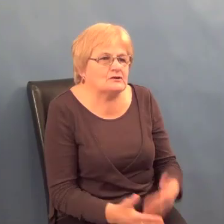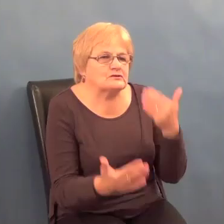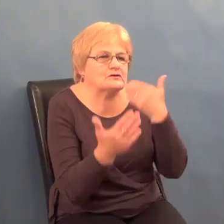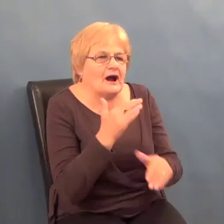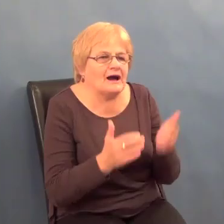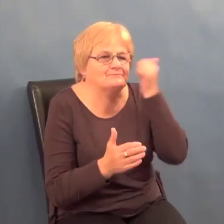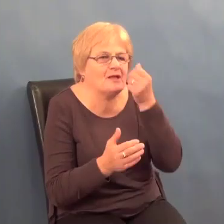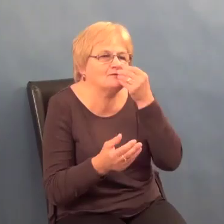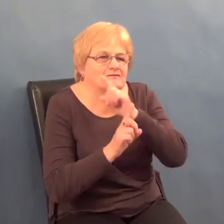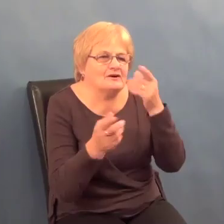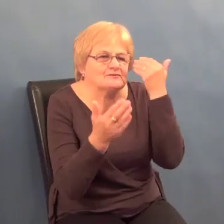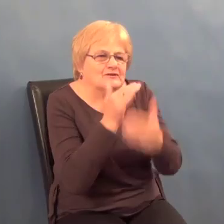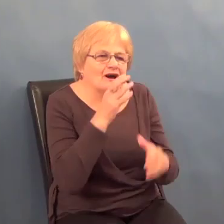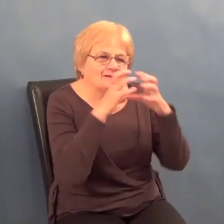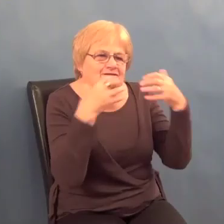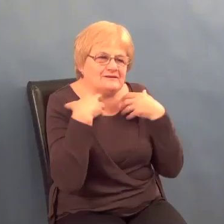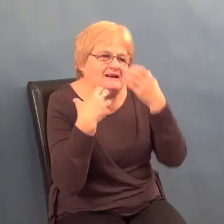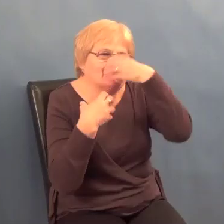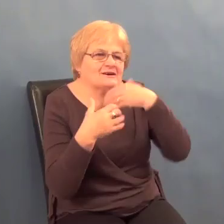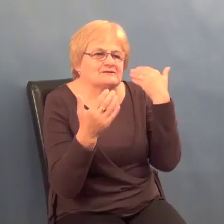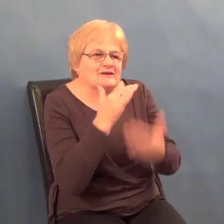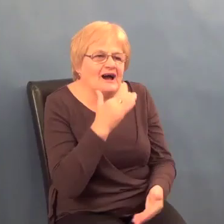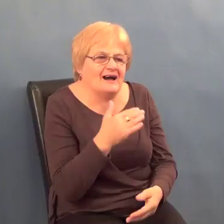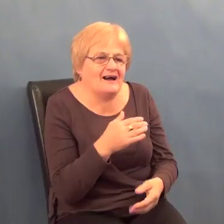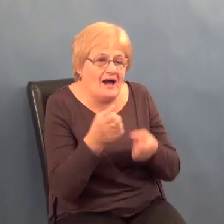Szkoda, że jabłka jeść nie wolno, szkoda mu, świeże, szkoda go nie zjeść.